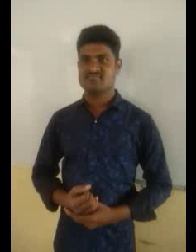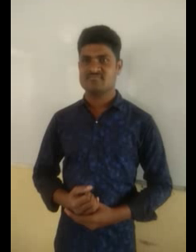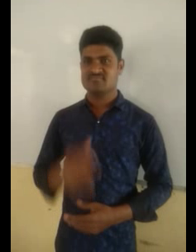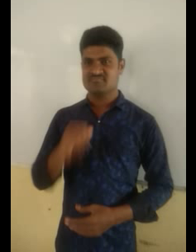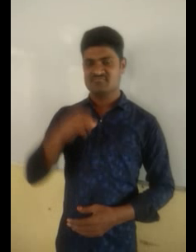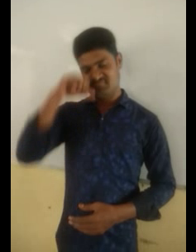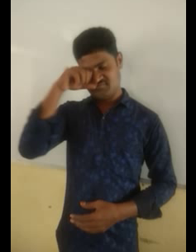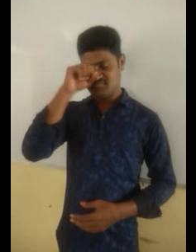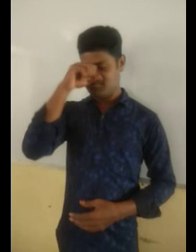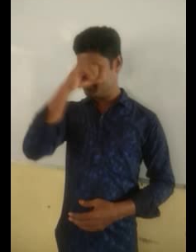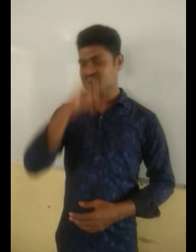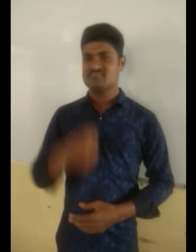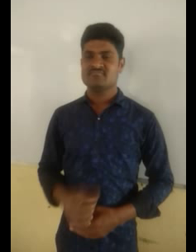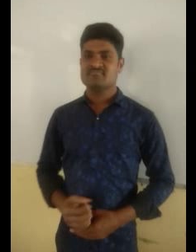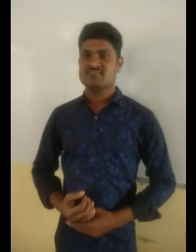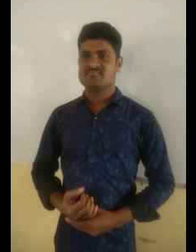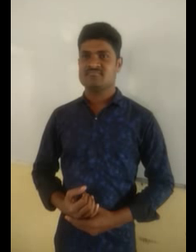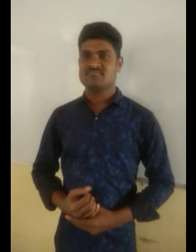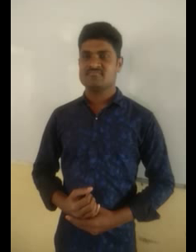i am crying